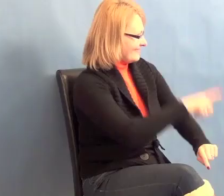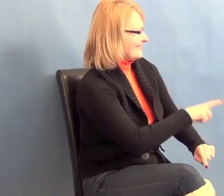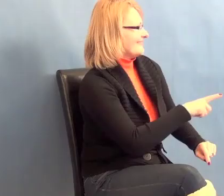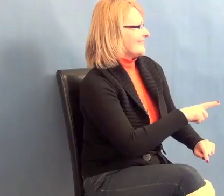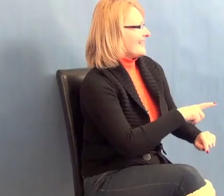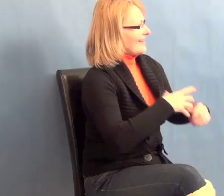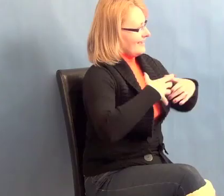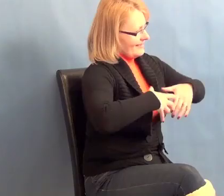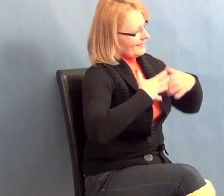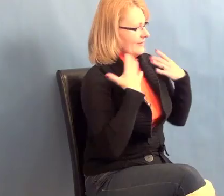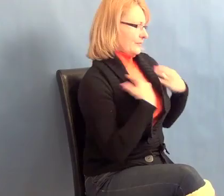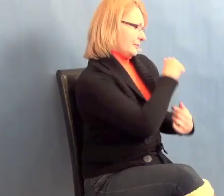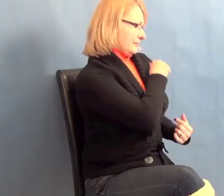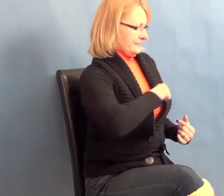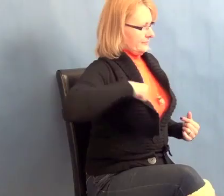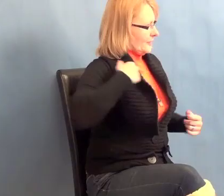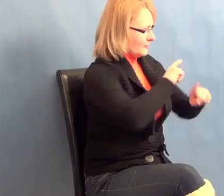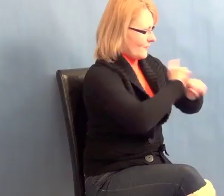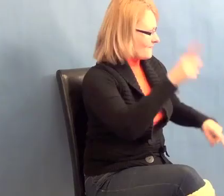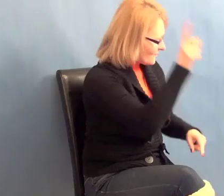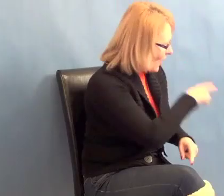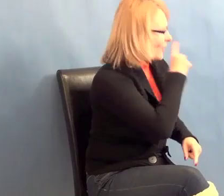Znak z kostiumem odkrywającym zbyt dużo ciała też jest przekreślony.